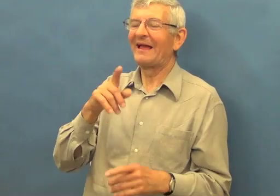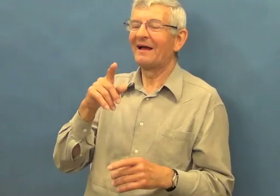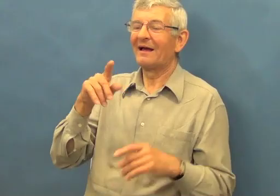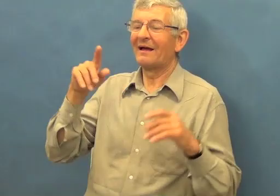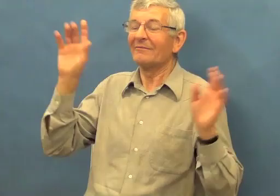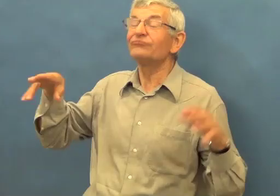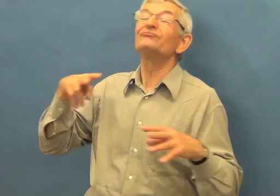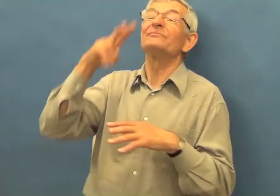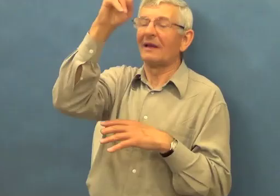Sowa odlatuje.